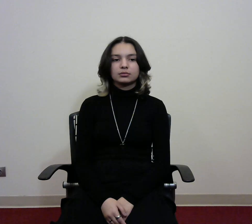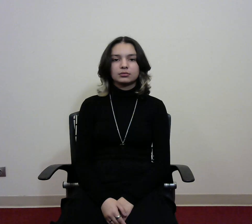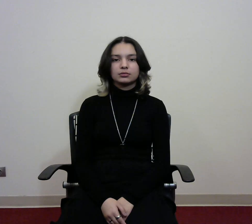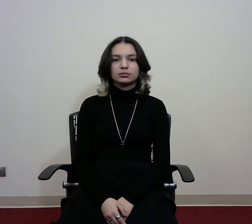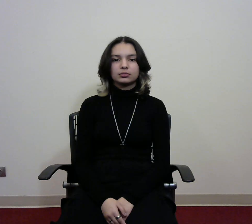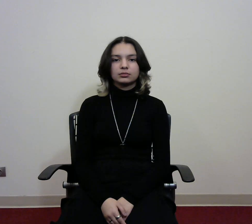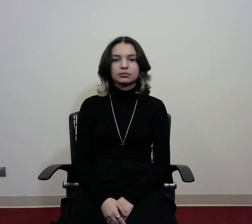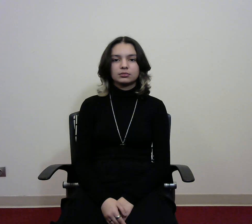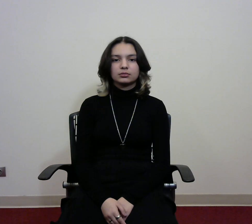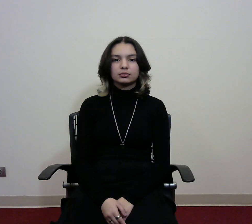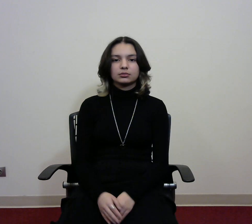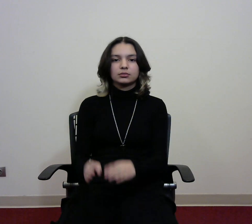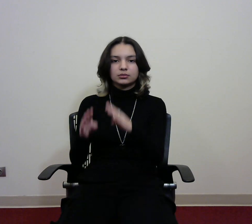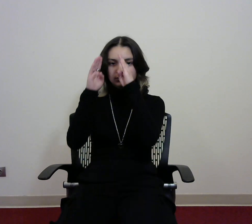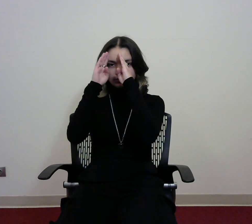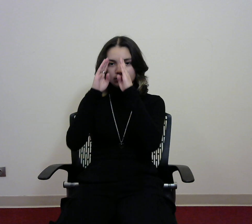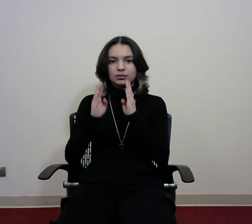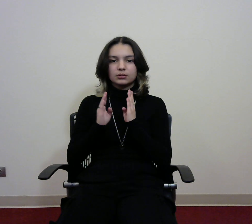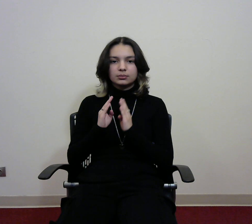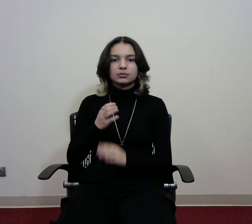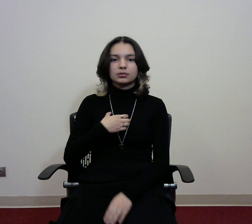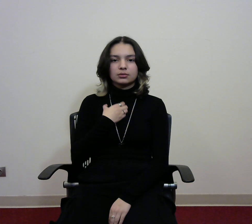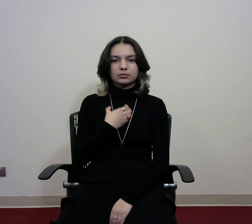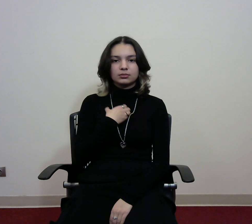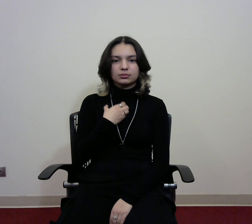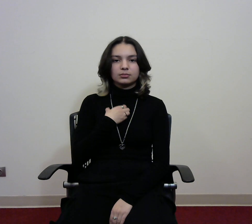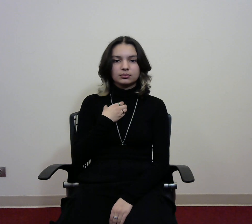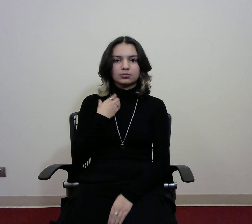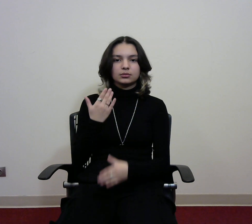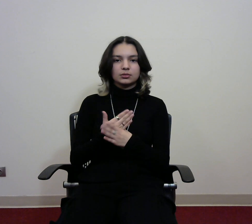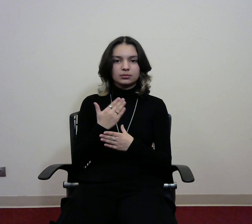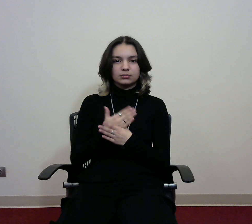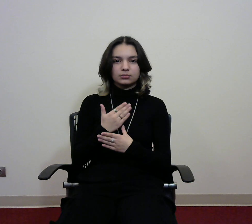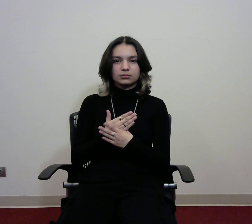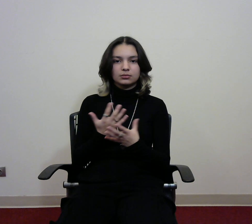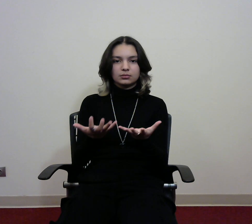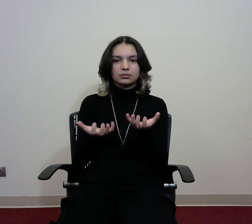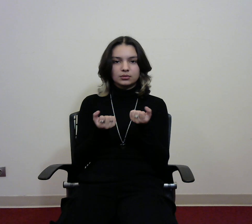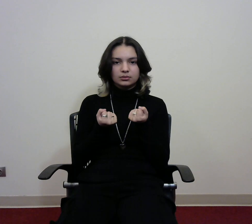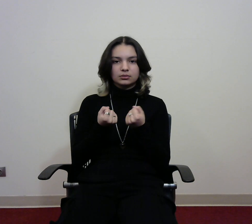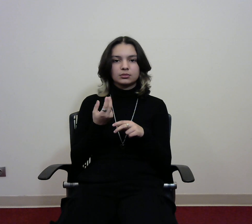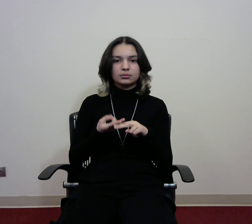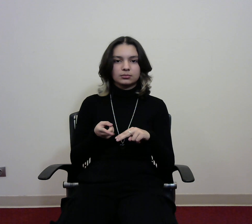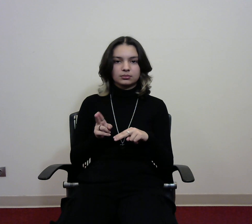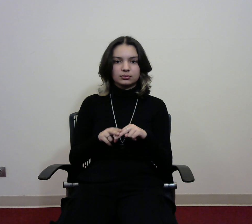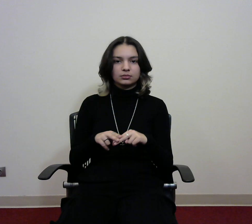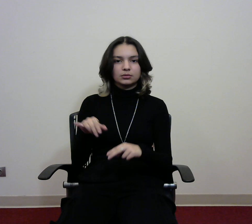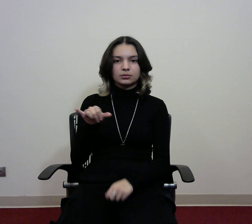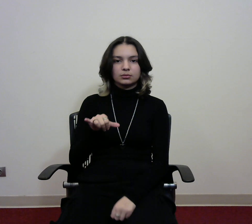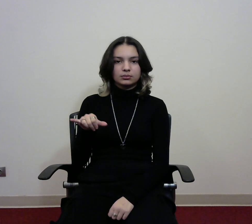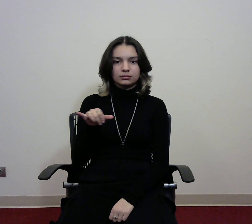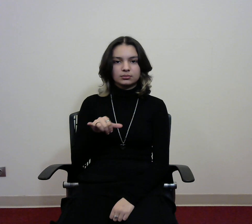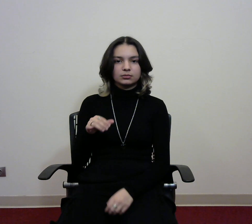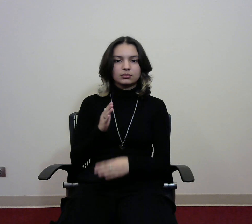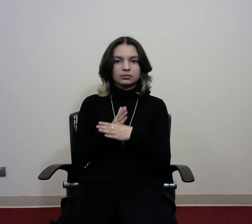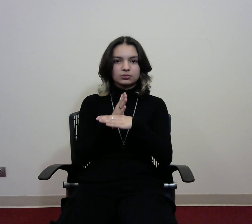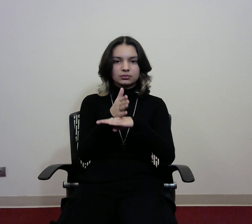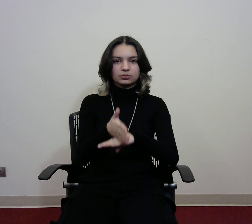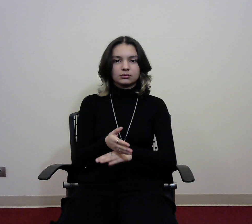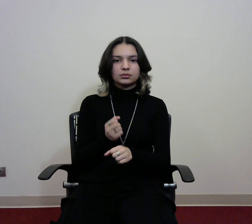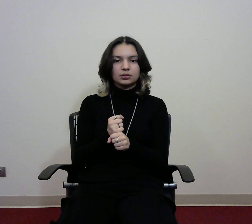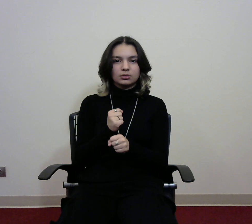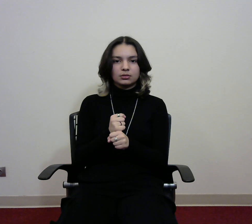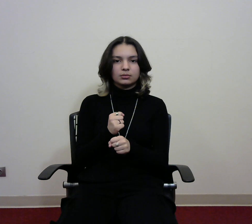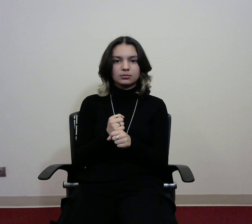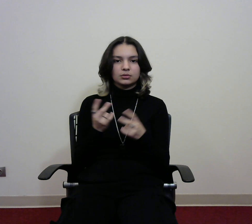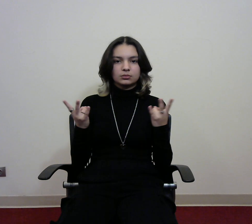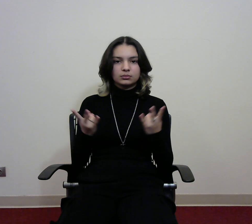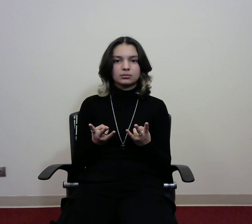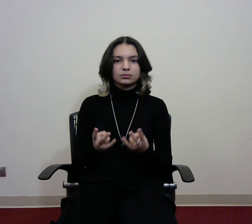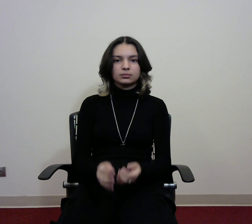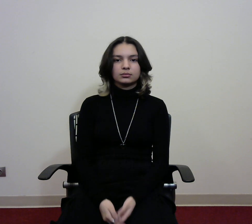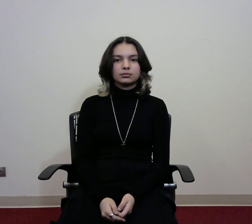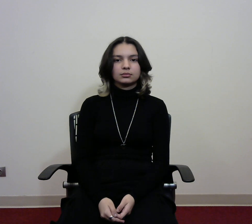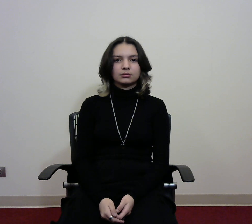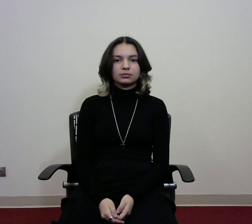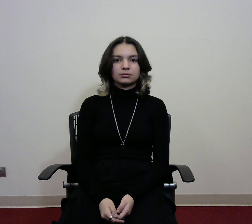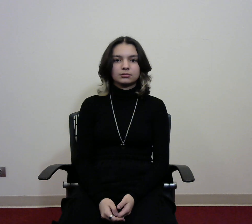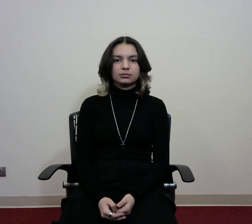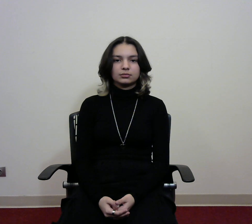Ünvanlı sosial yardım almaq üçün hara müraciət etmək lazımdır